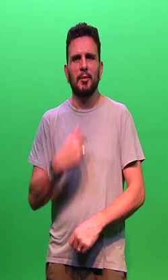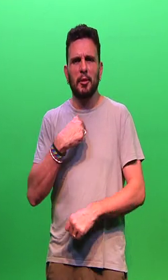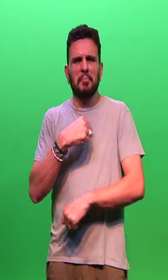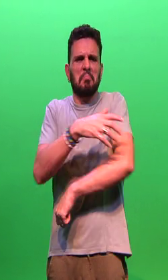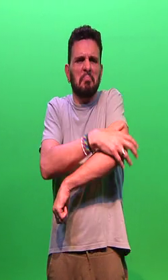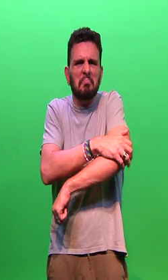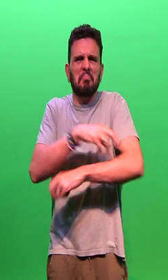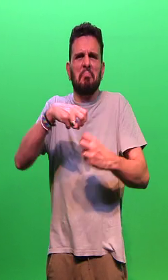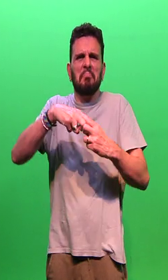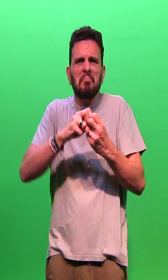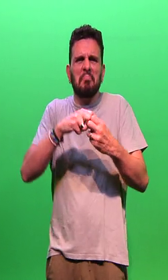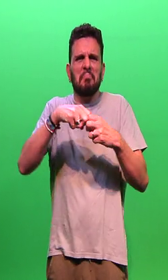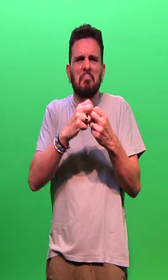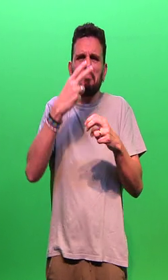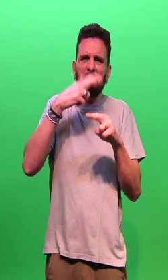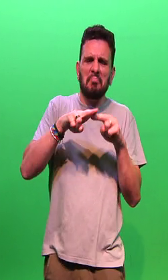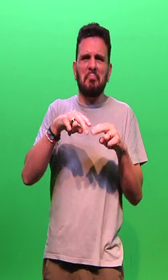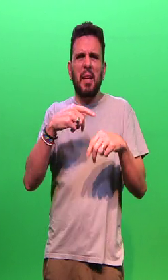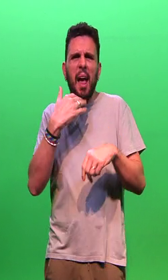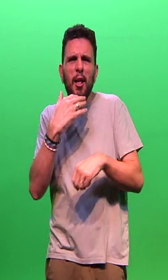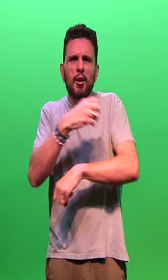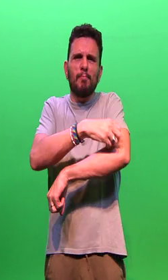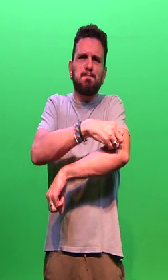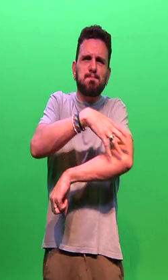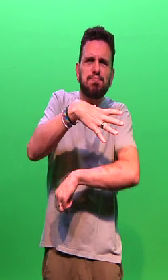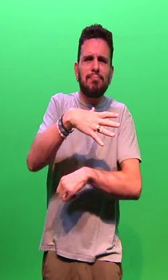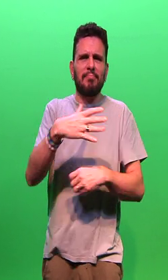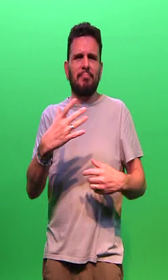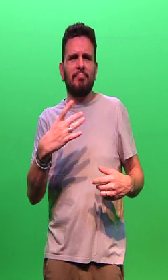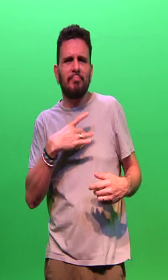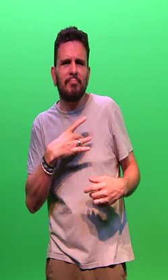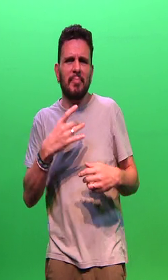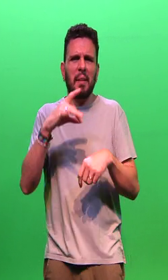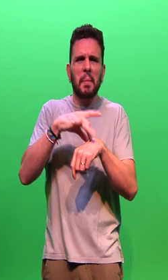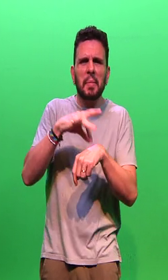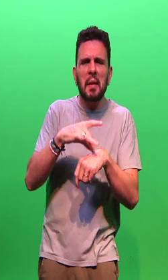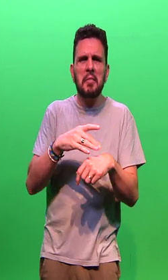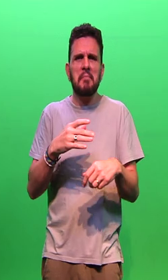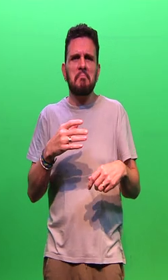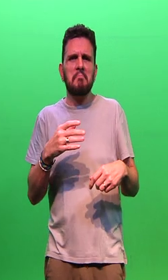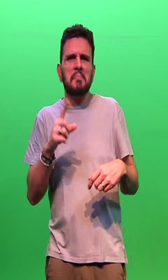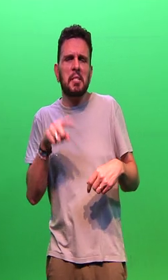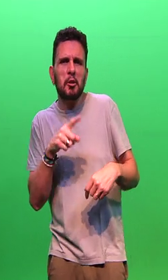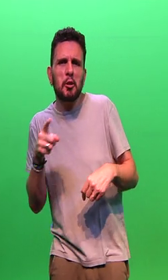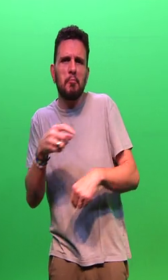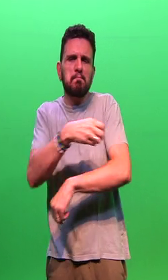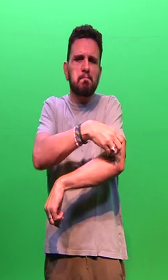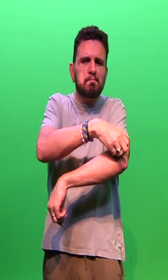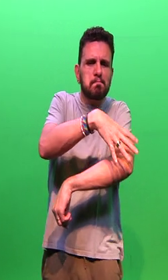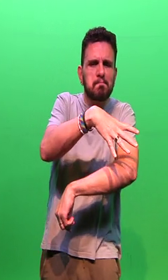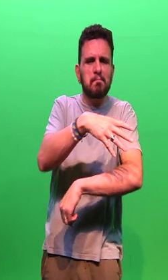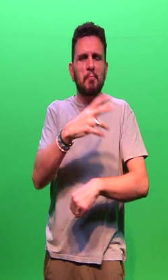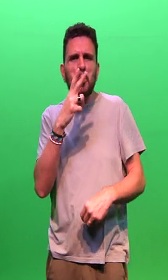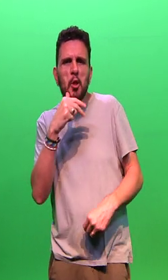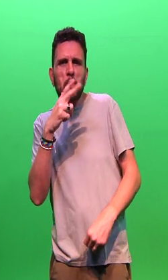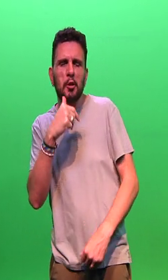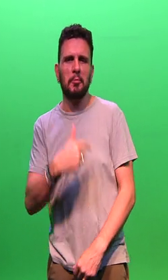Sento alguna cosa estranya quan plego el colze, pot ser que tingui alguna cosa inflamada?, tinc dubtes de si és una malaltia, tinc el colze inflat i em fa mal.